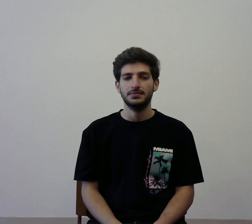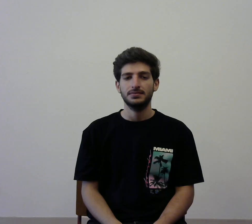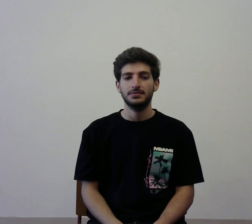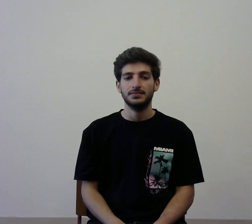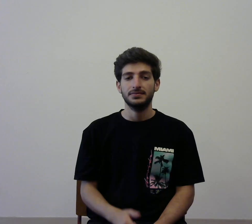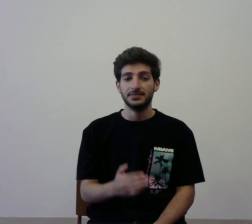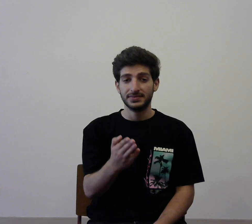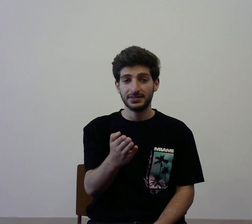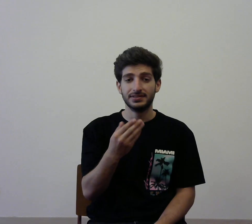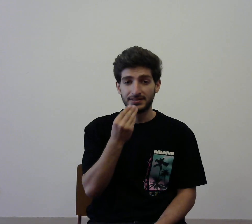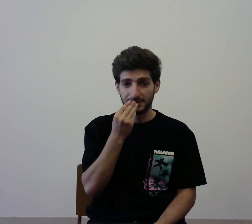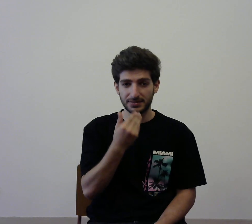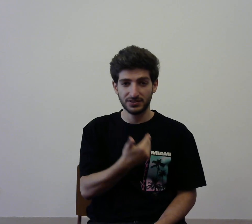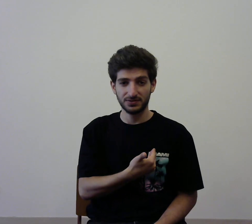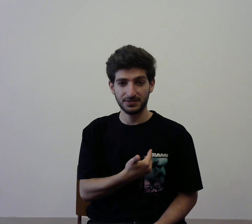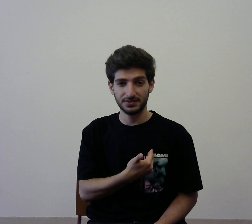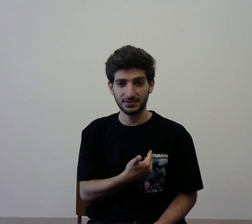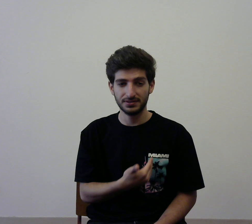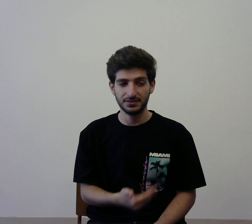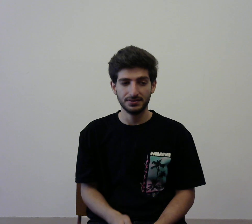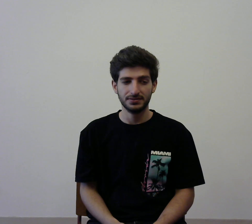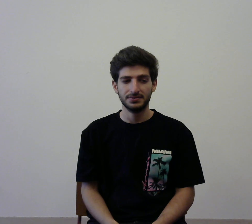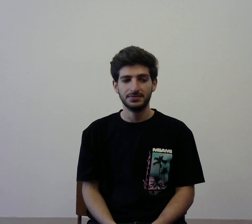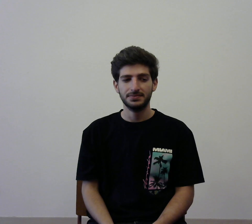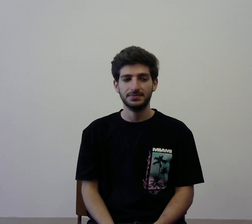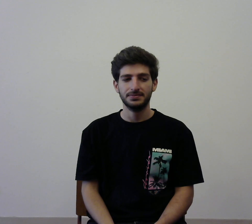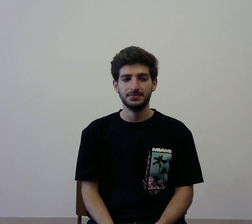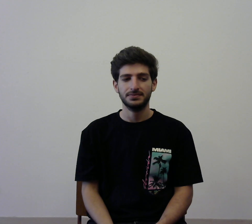Siz yemək istəyirsiniz?